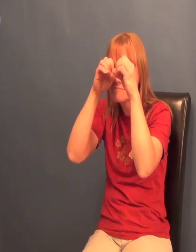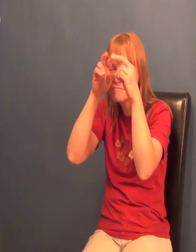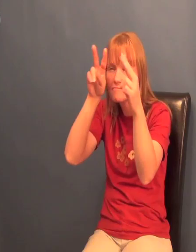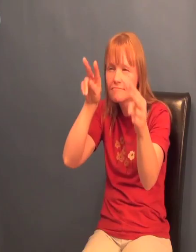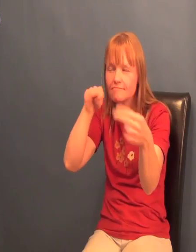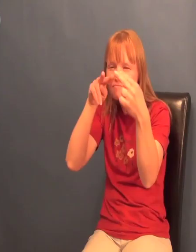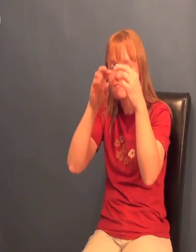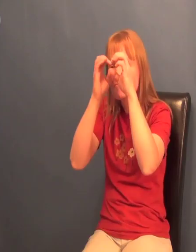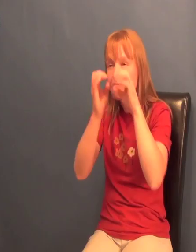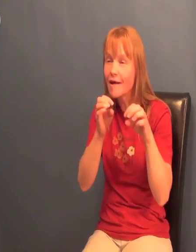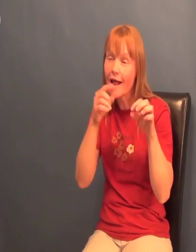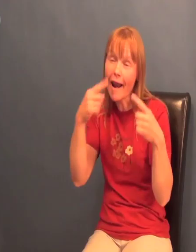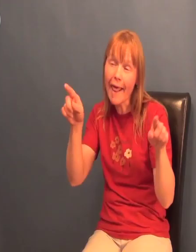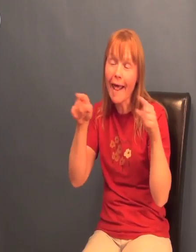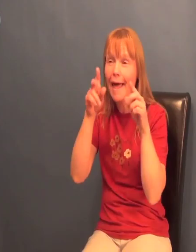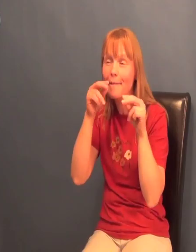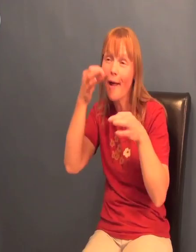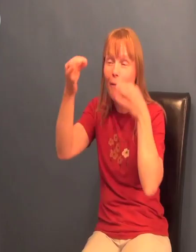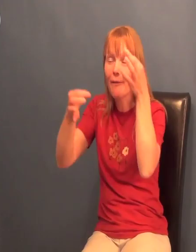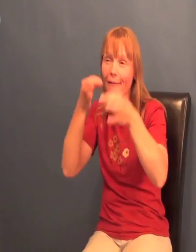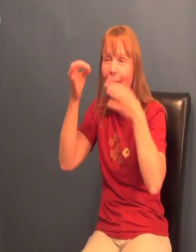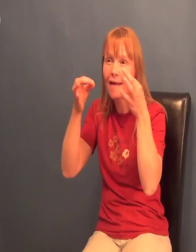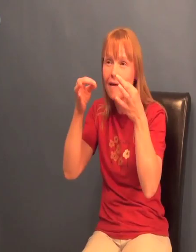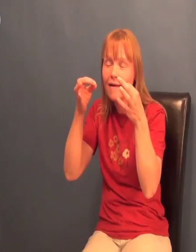Patrzą na siebie przez lornetki, ptaszek zaczyna śpiewać.